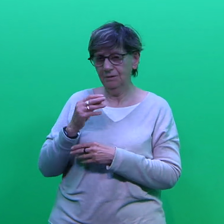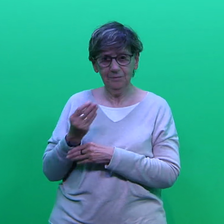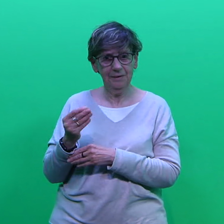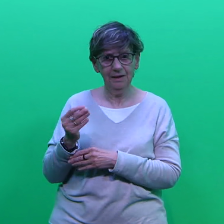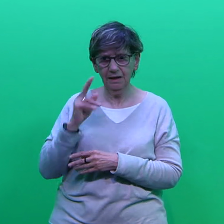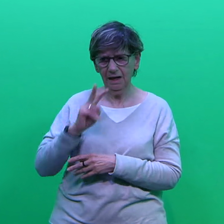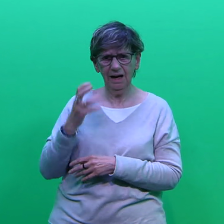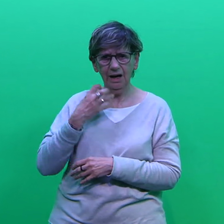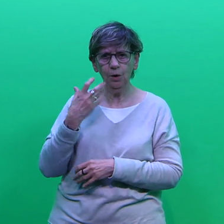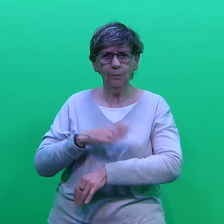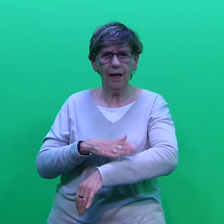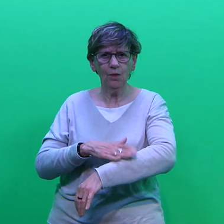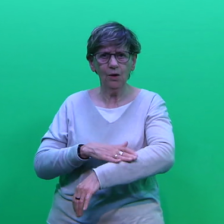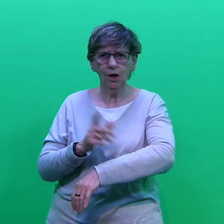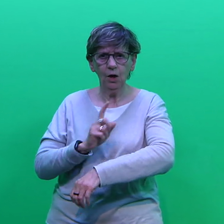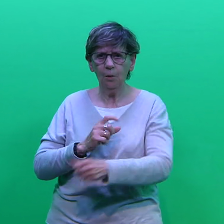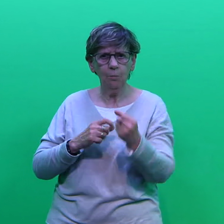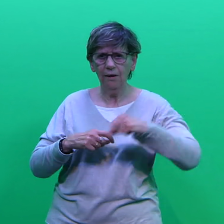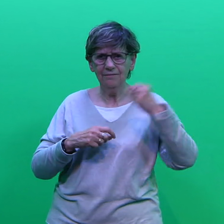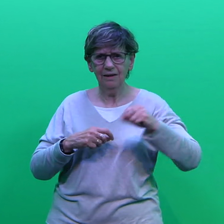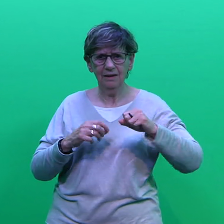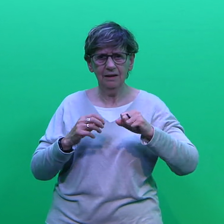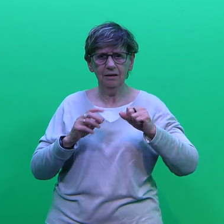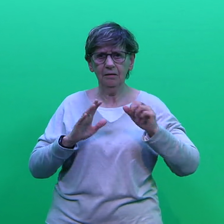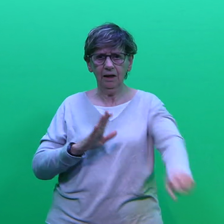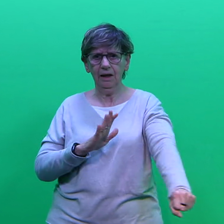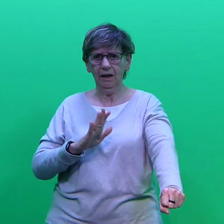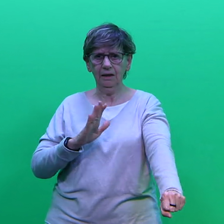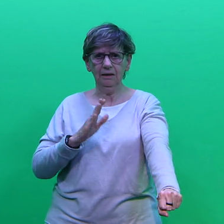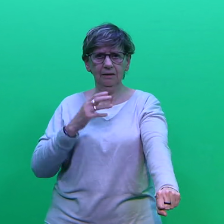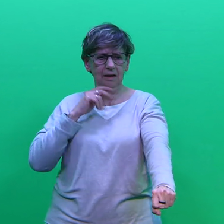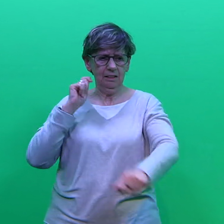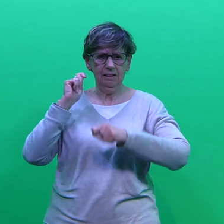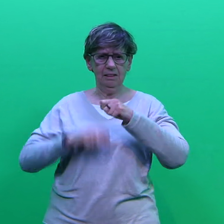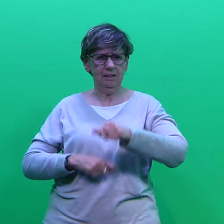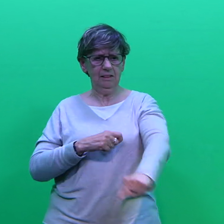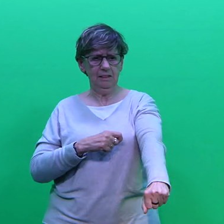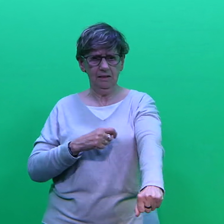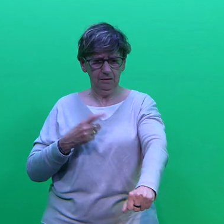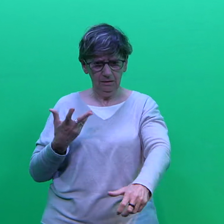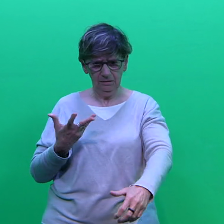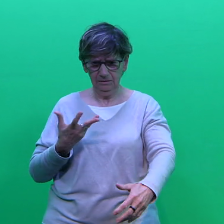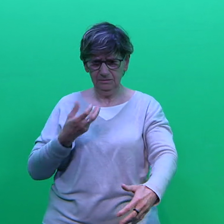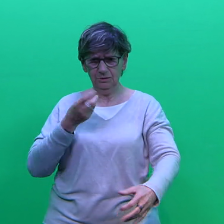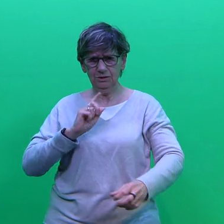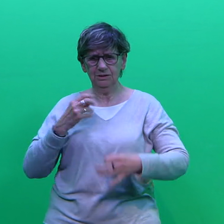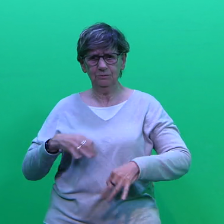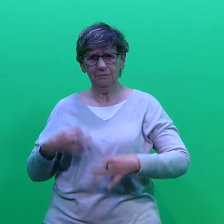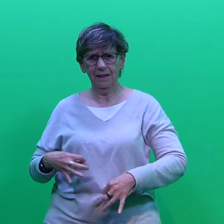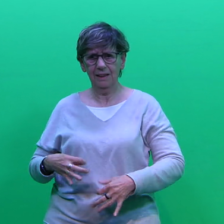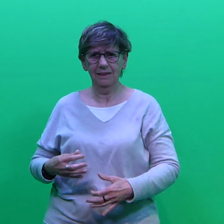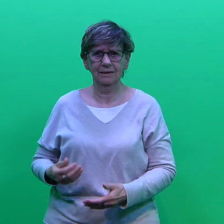Veig que el meu nadó es comprta estrany, no mou el braç, el té rígid, com clavat, no és normal.